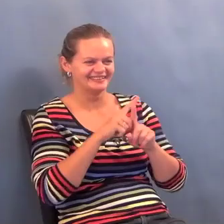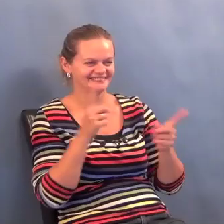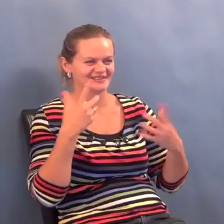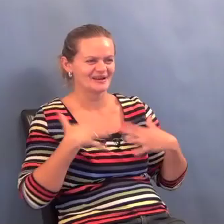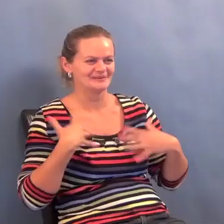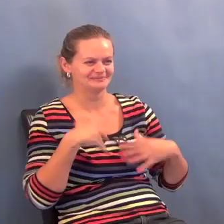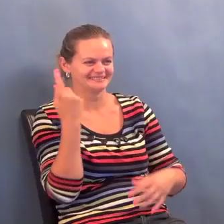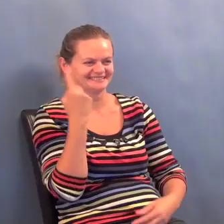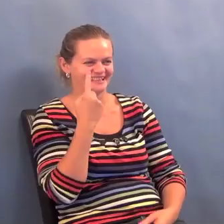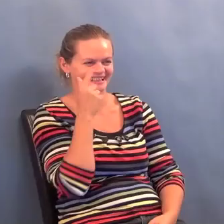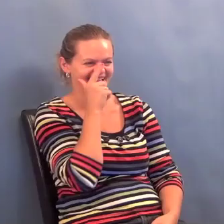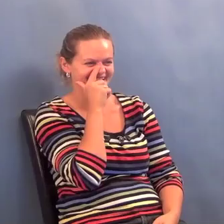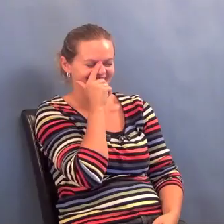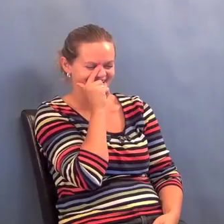Koń ma zakaz kąpieli.